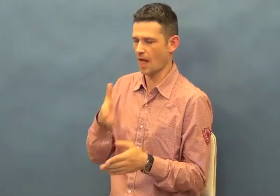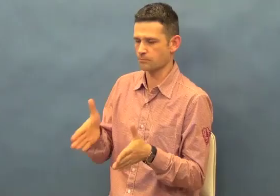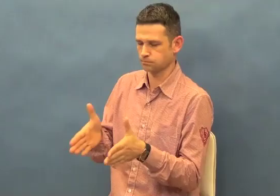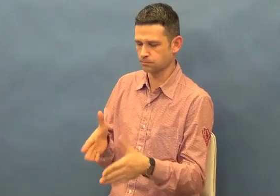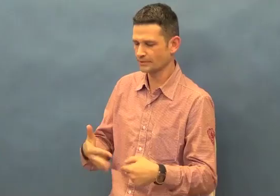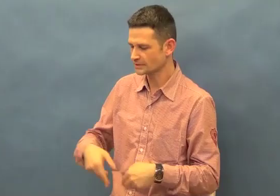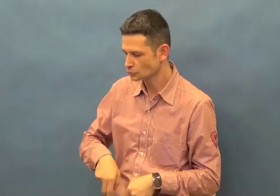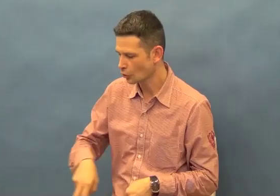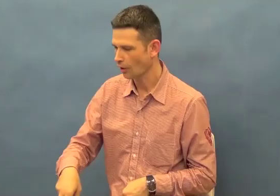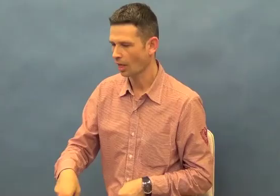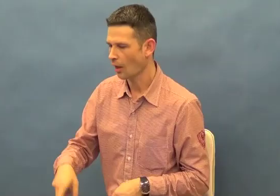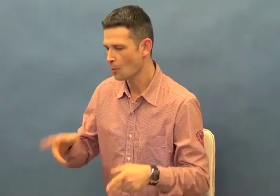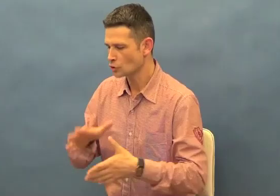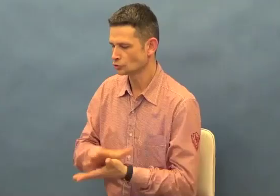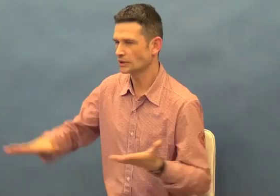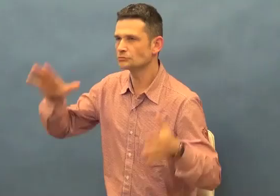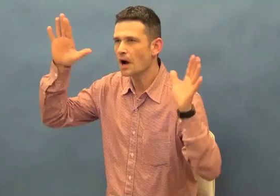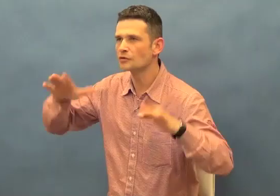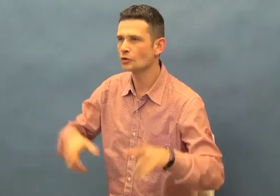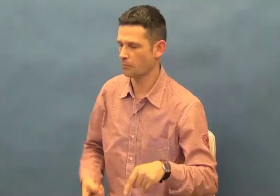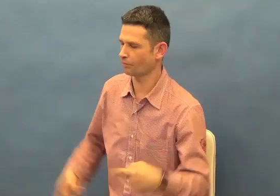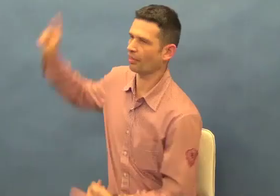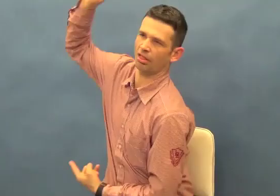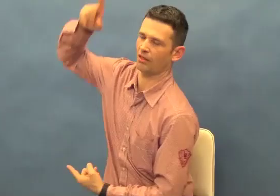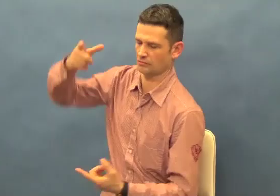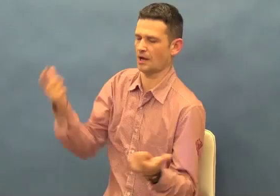Nie stawać w pobliżu torów, bo może być ślisko, może padać deszcz i ktoś się pośliźnie.